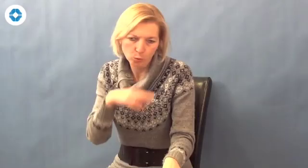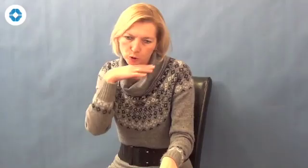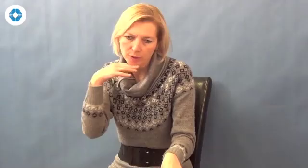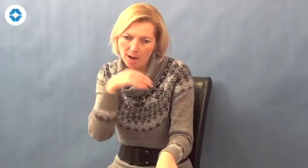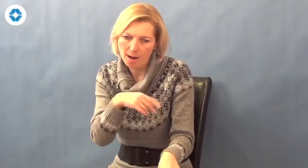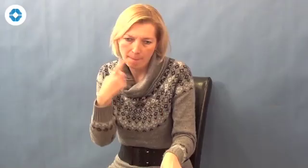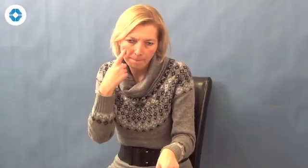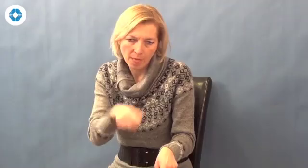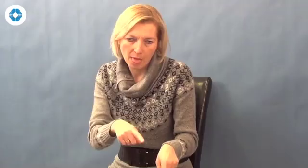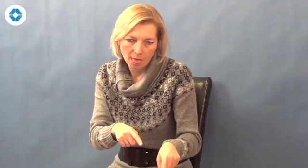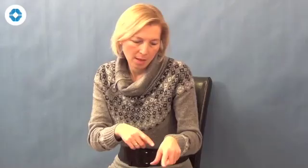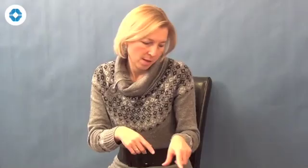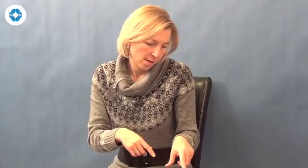Zauważa je.